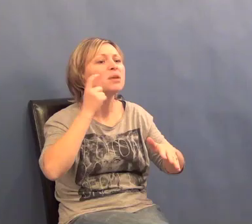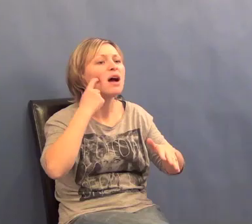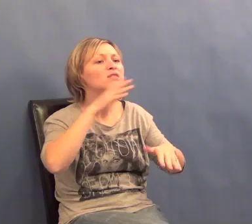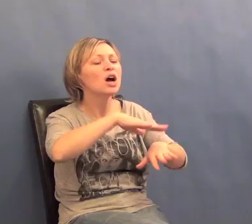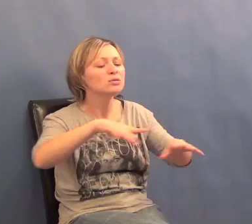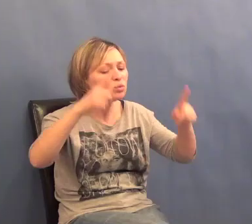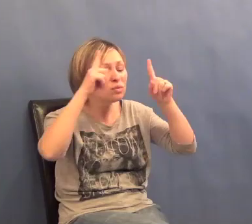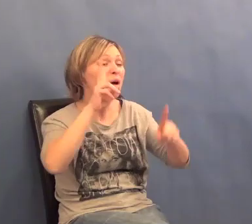Dzieci bawią się, więc trzeba uważać.